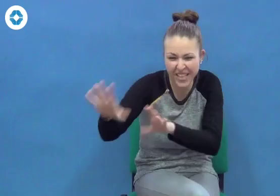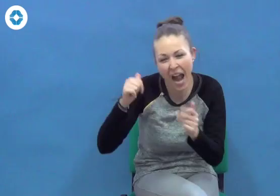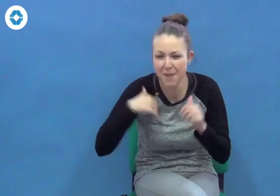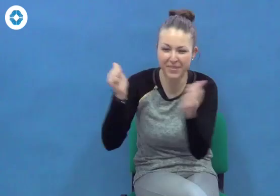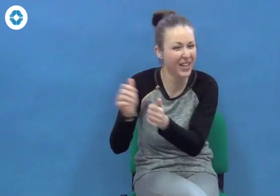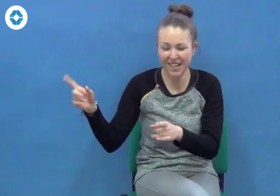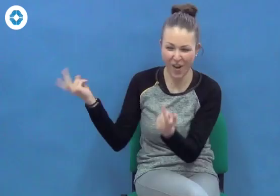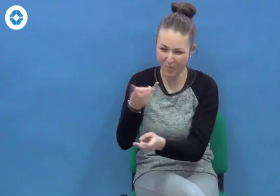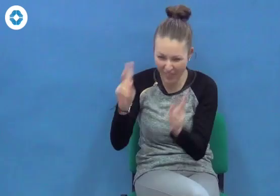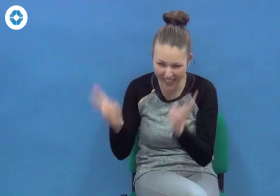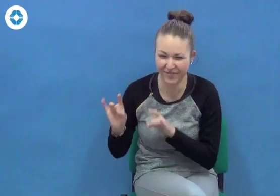Obaj, Chaplin z chłopcem, też biegną.